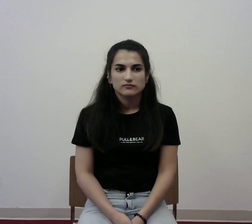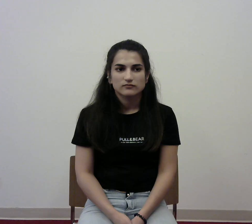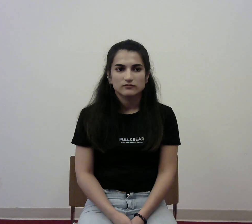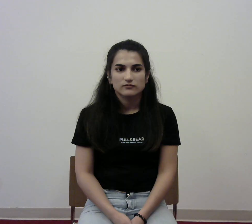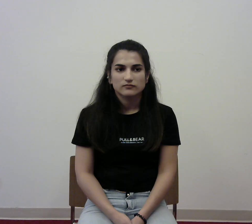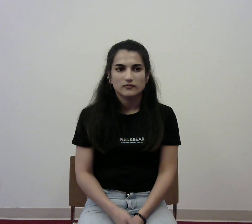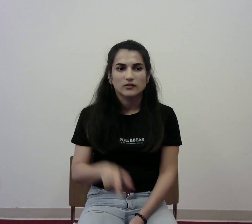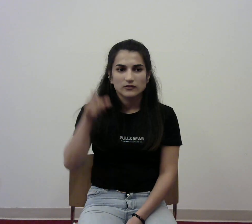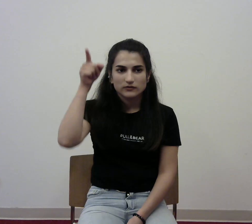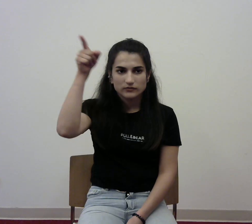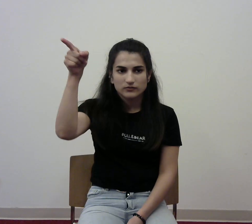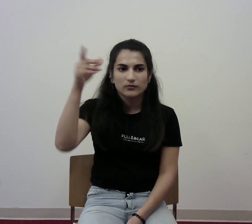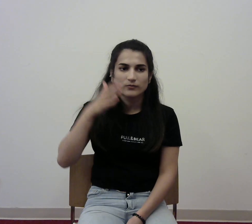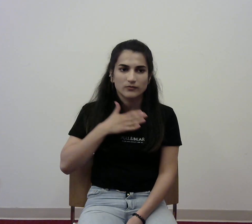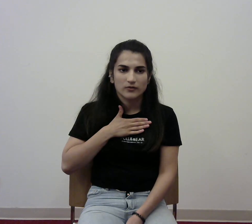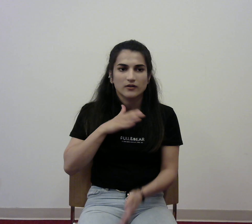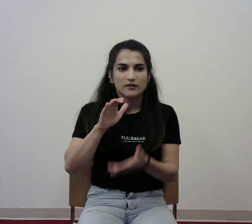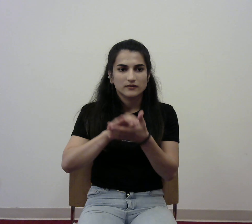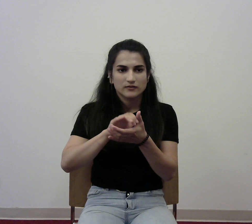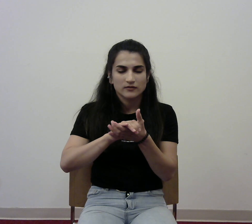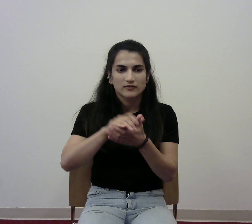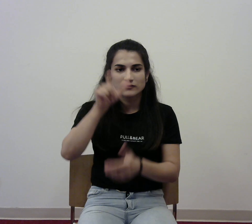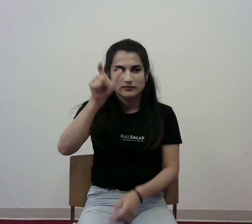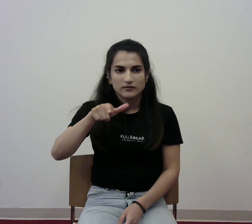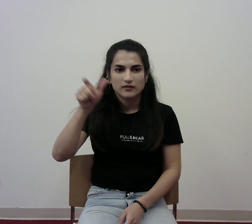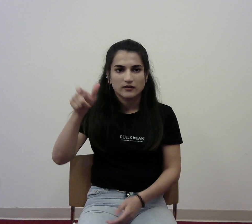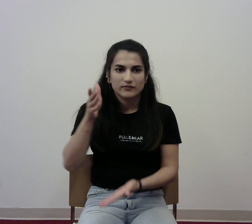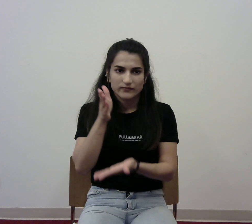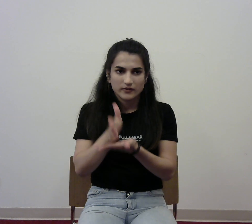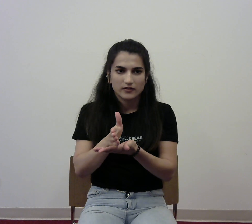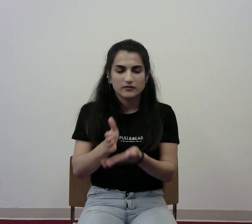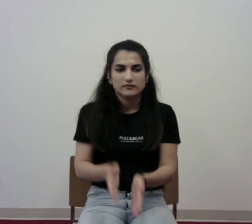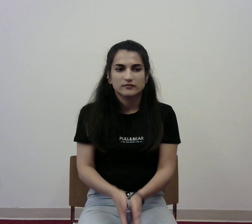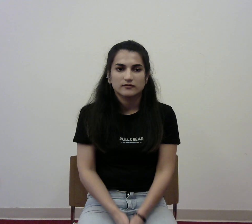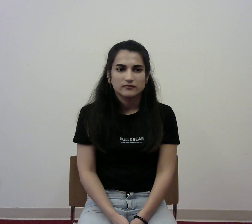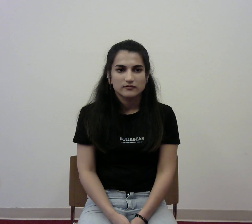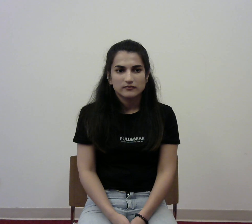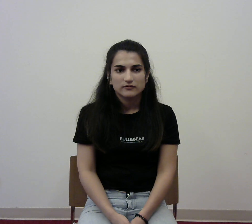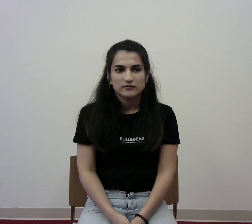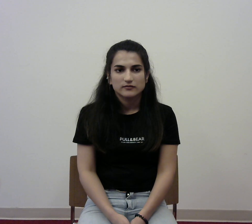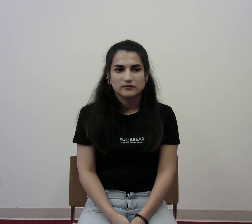Orda mənim tanıdığım insanlar var